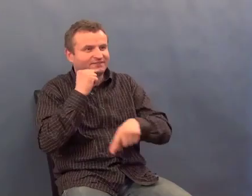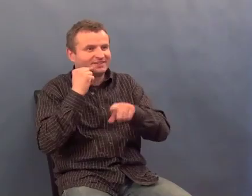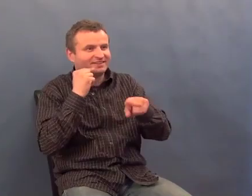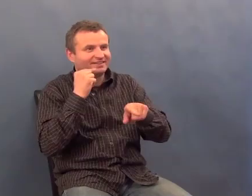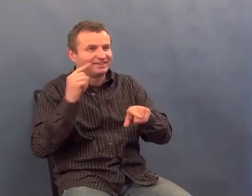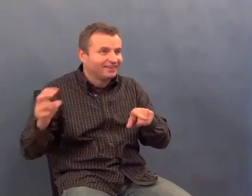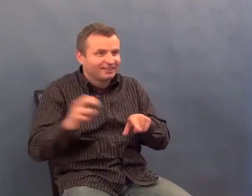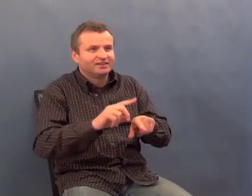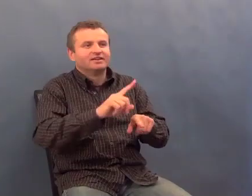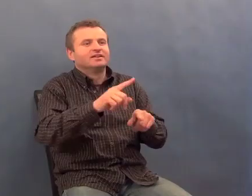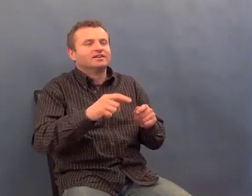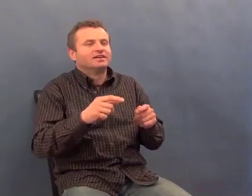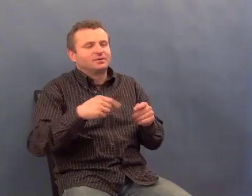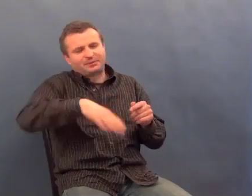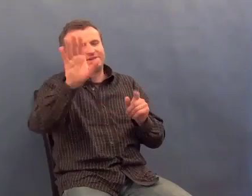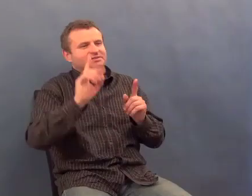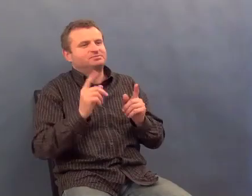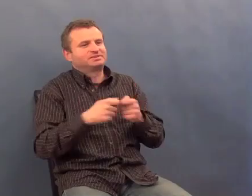Nie wolno wsiadać do auta, bo to przeszkadza.